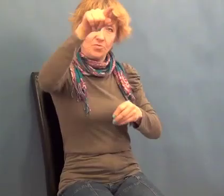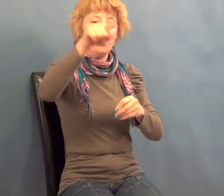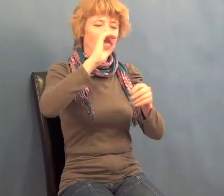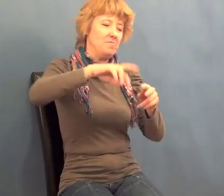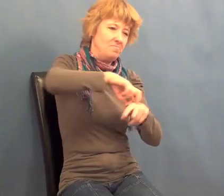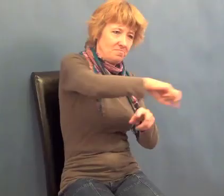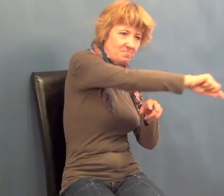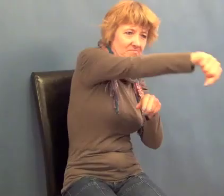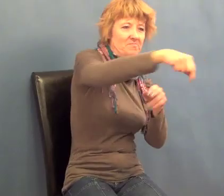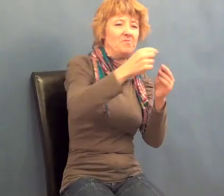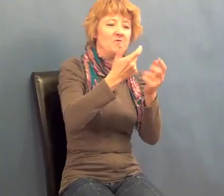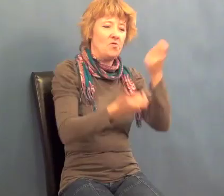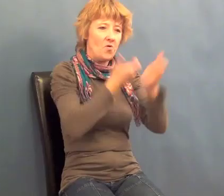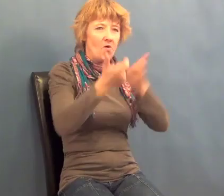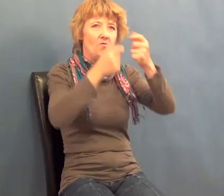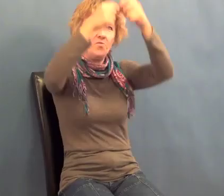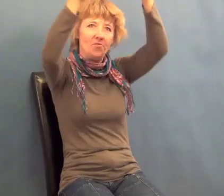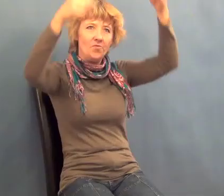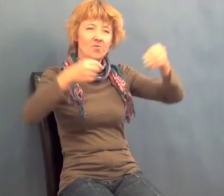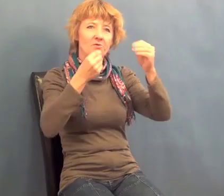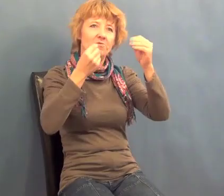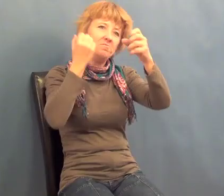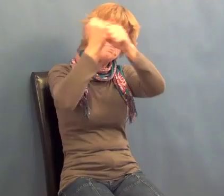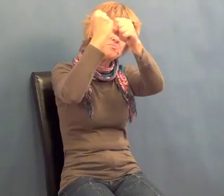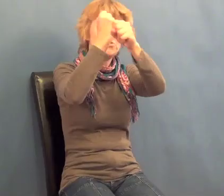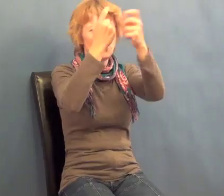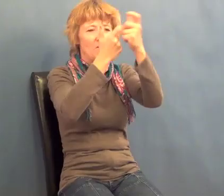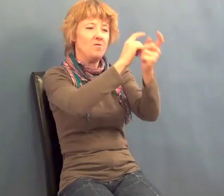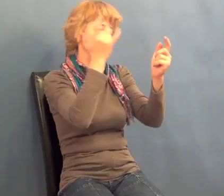Chaplin idzie za róg domu i zajmuje się montażem szyby.